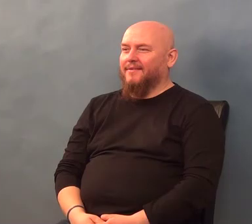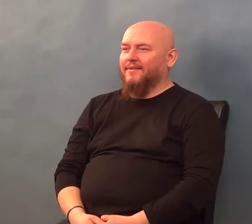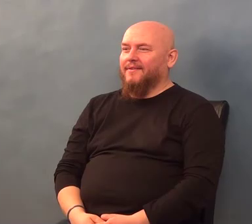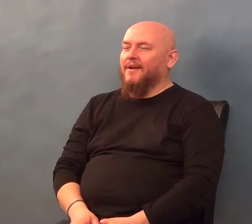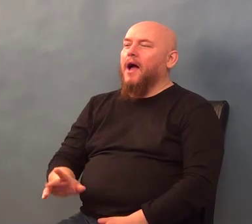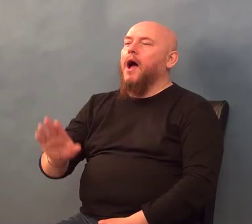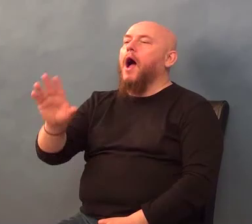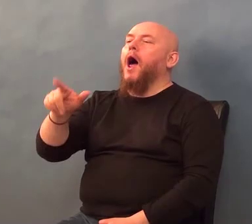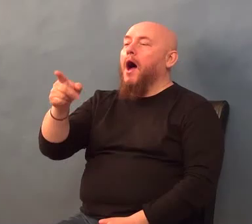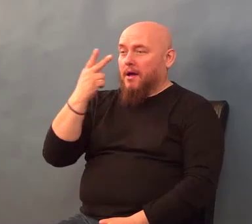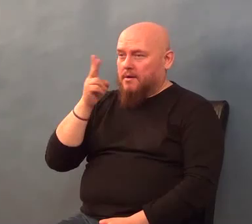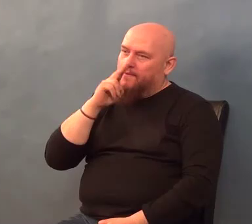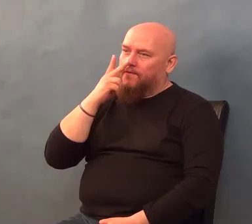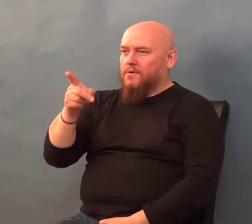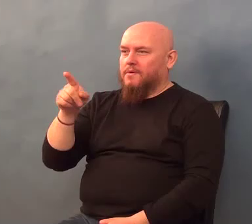Widziałeś ten okrągły znak, czy nie widziałeś?